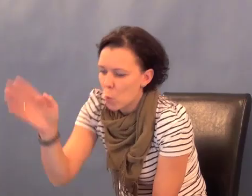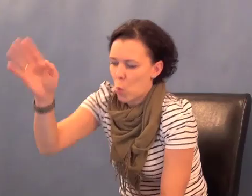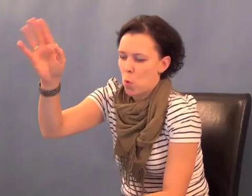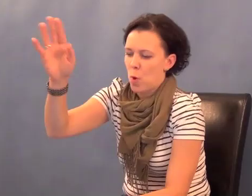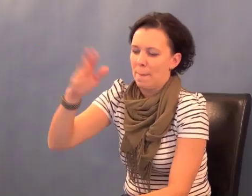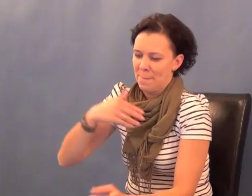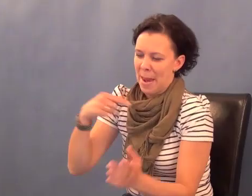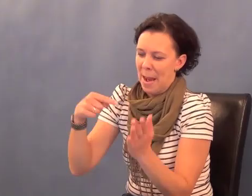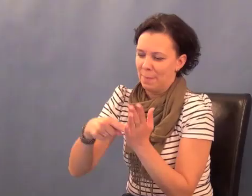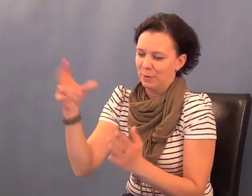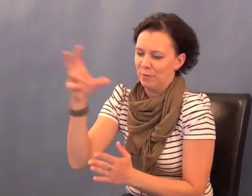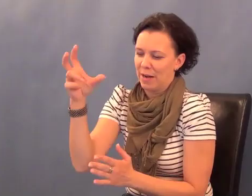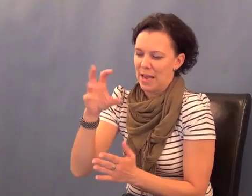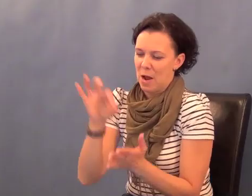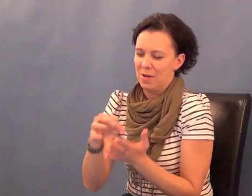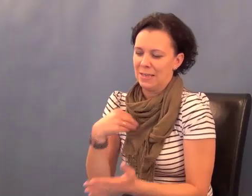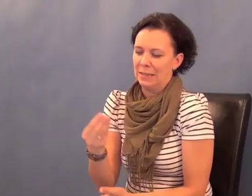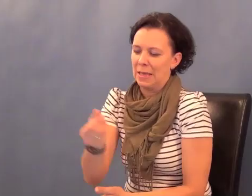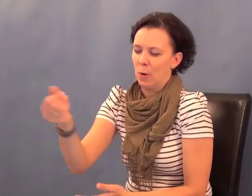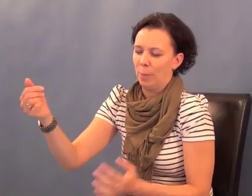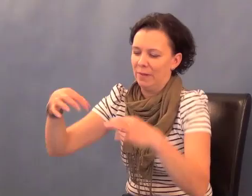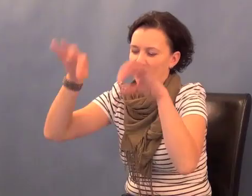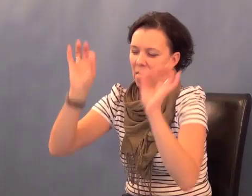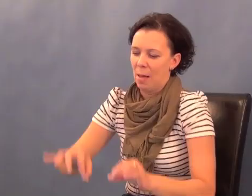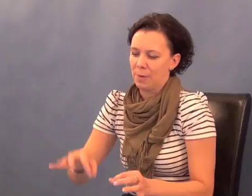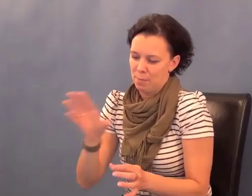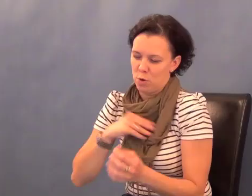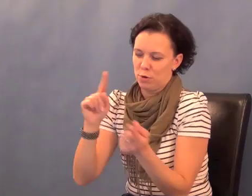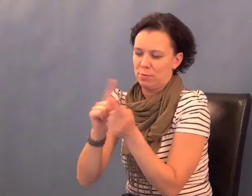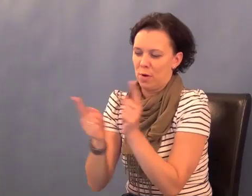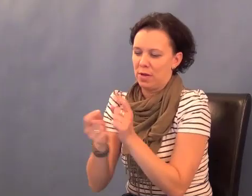Mam w ten czwartek, wtedy na zakupy do sklepu idę, może spotkanie w kawiarni.